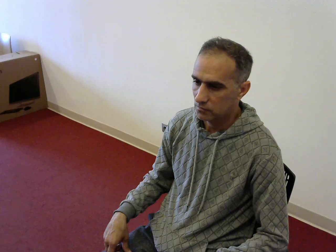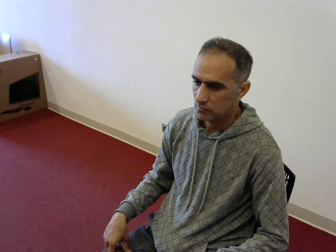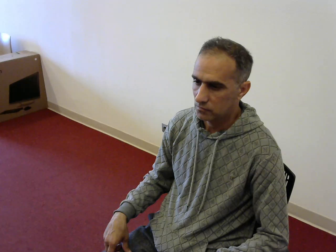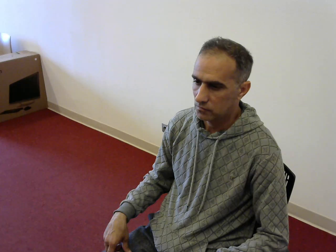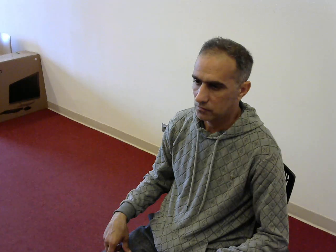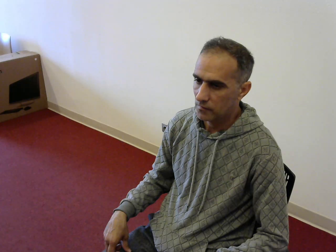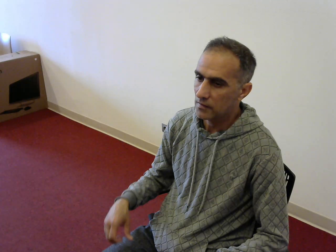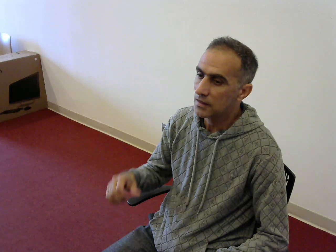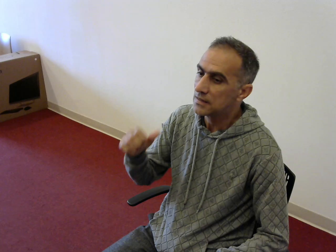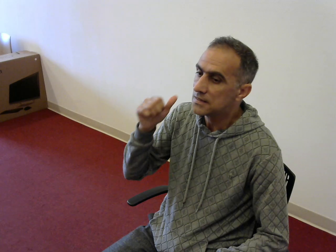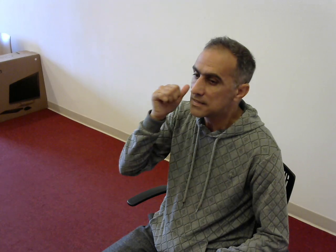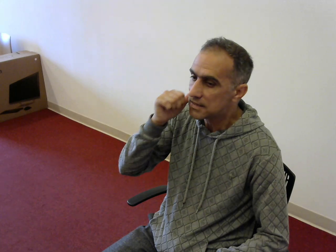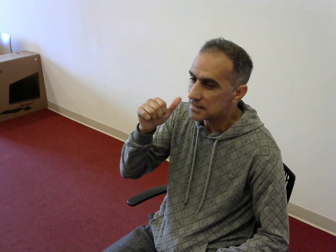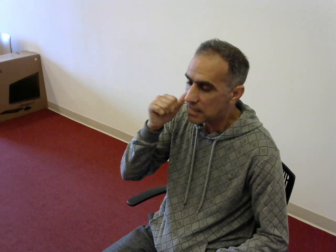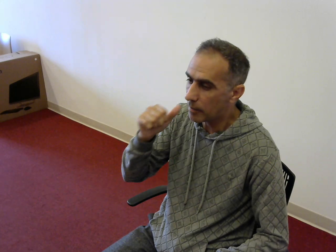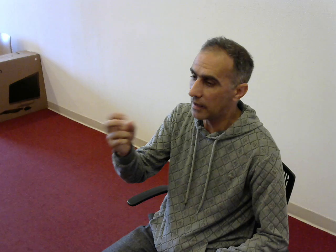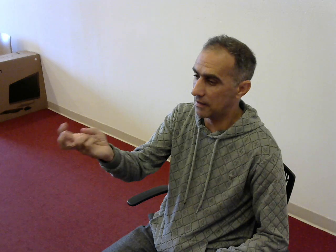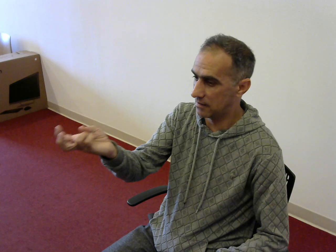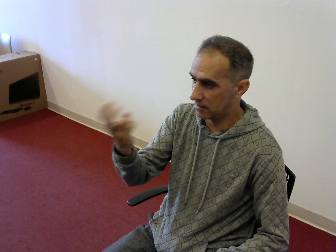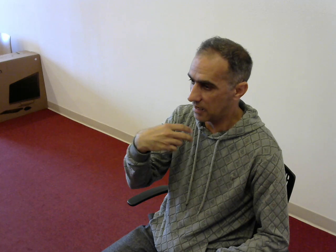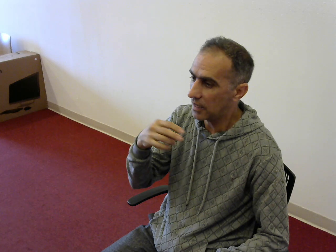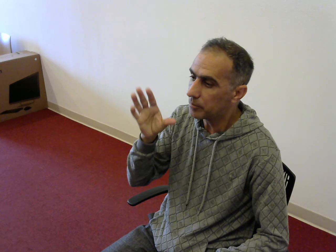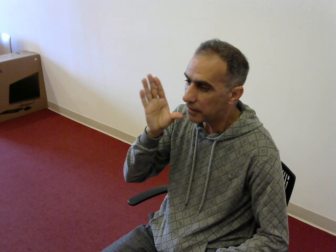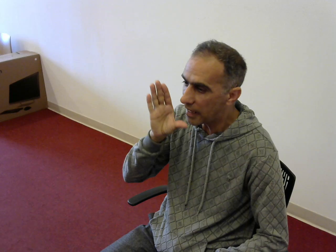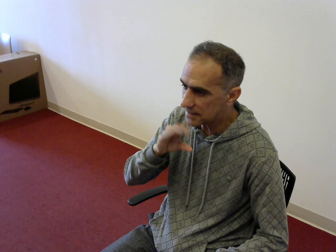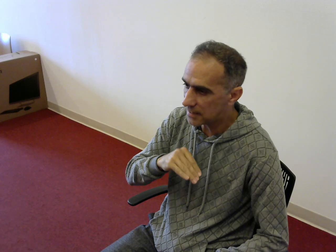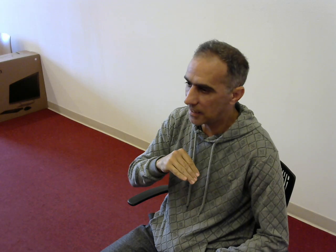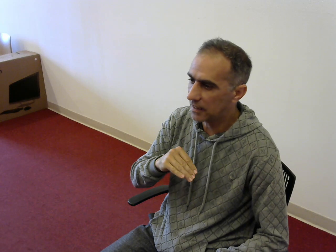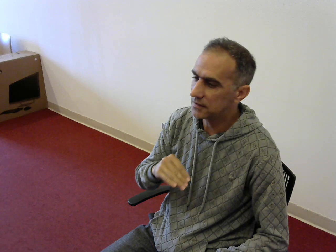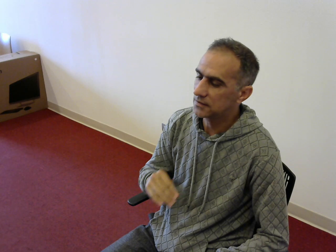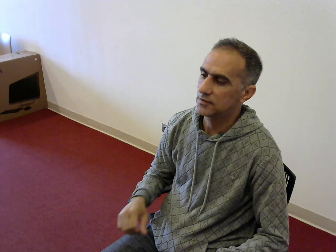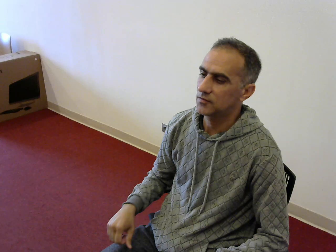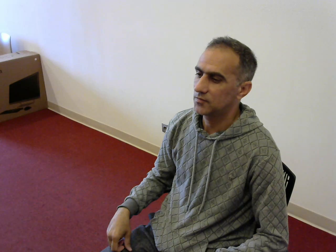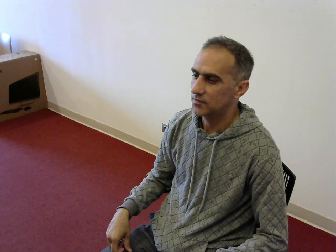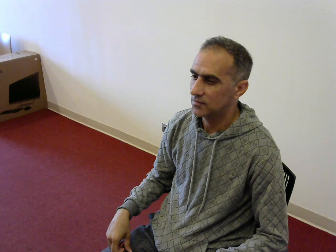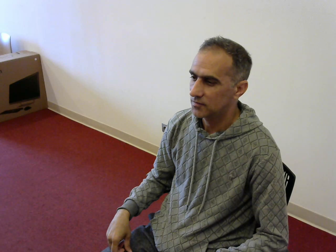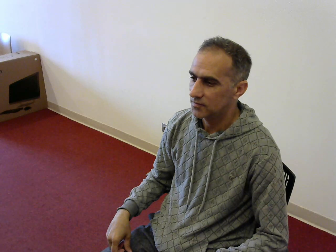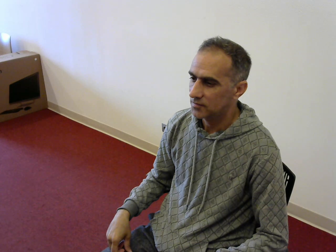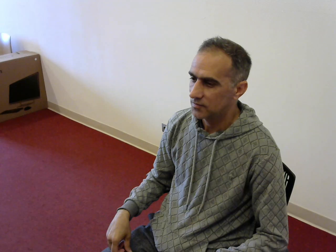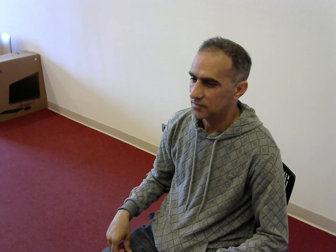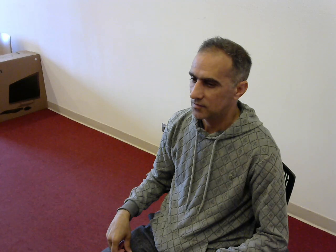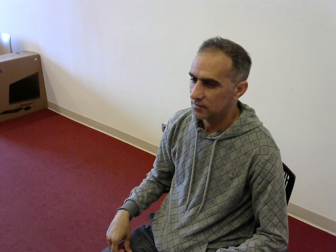Sabah gələ bilərəmmi?